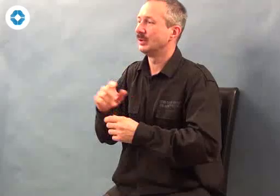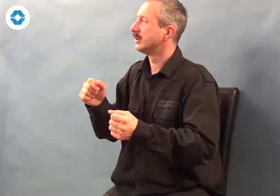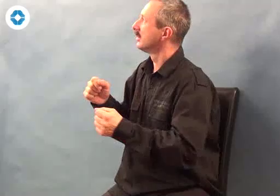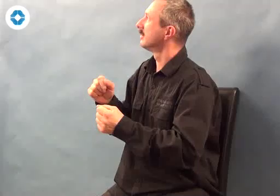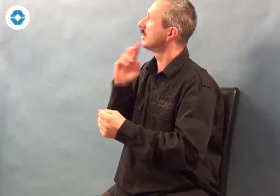Udaje...